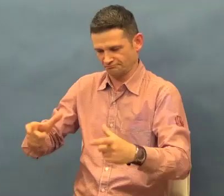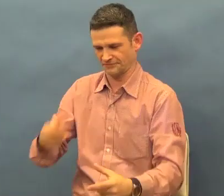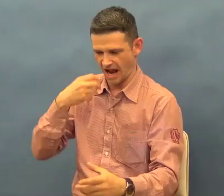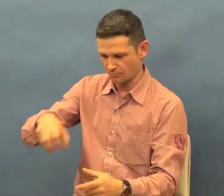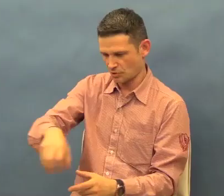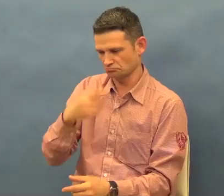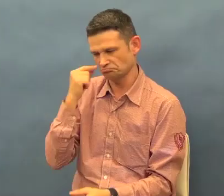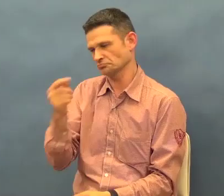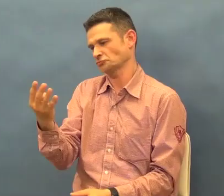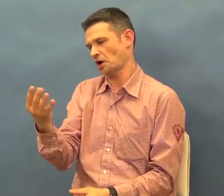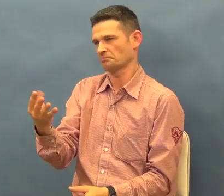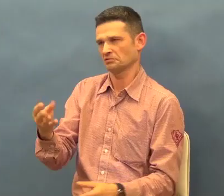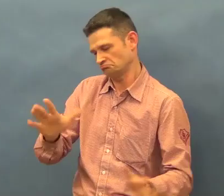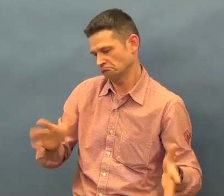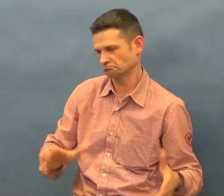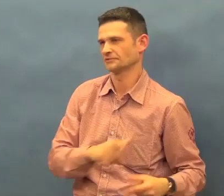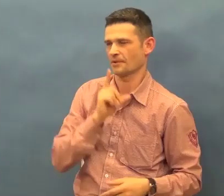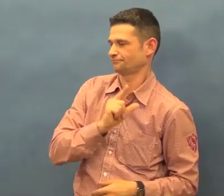Mama wkłada jabłka do koszyka, tych jabłek jest około 4, 5 sztuk.